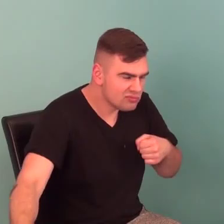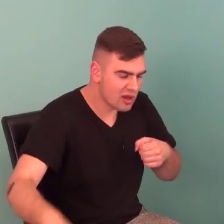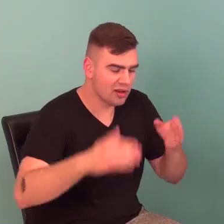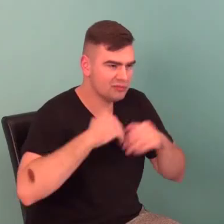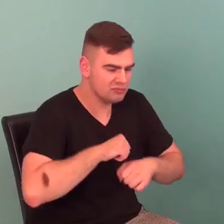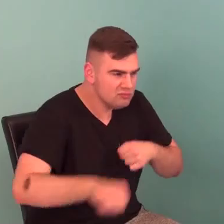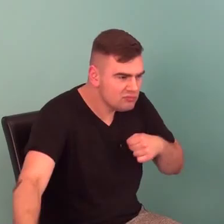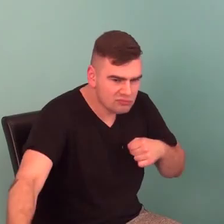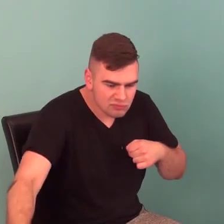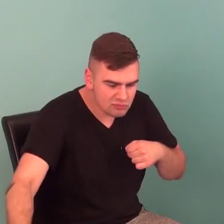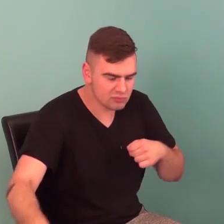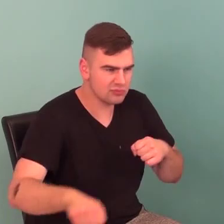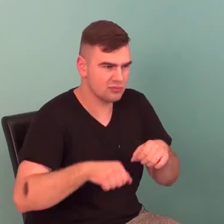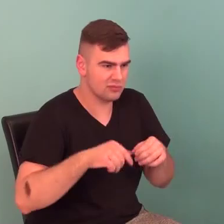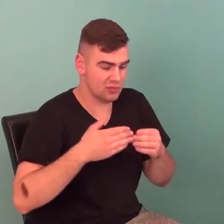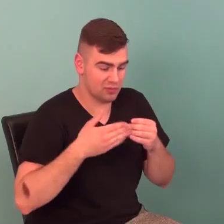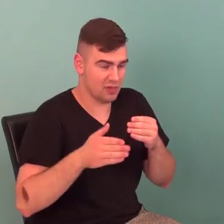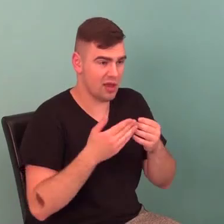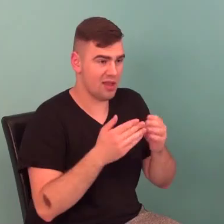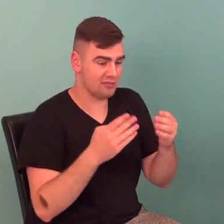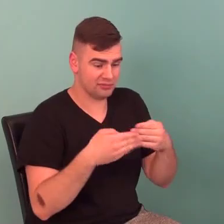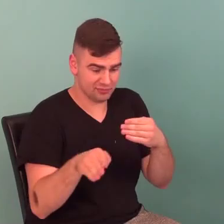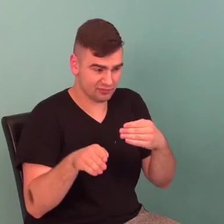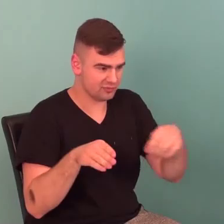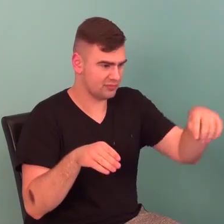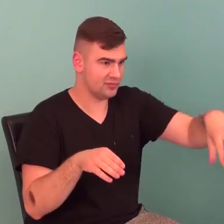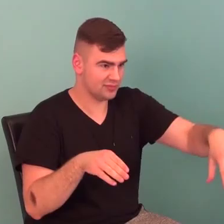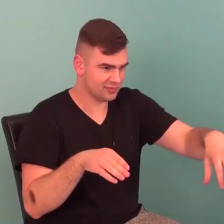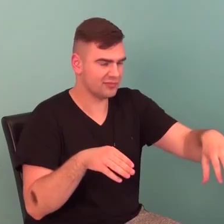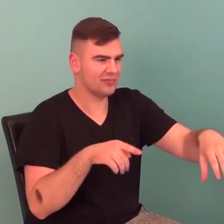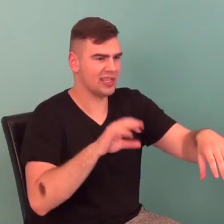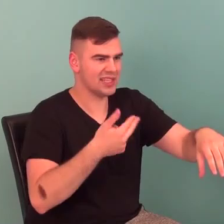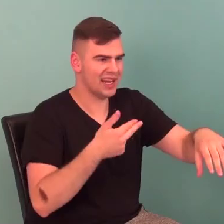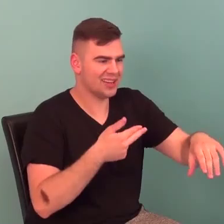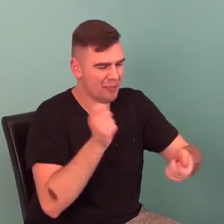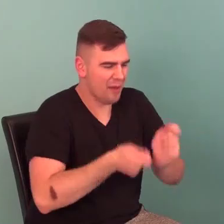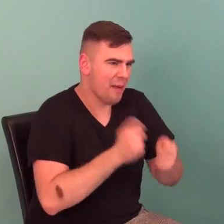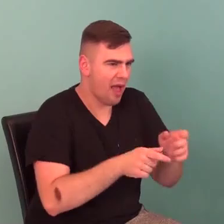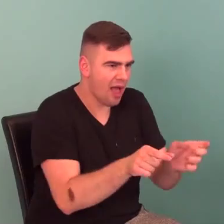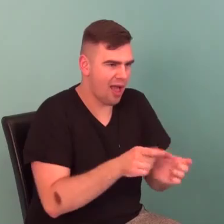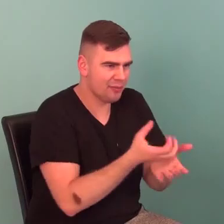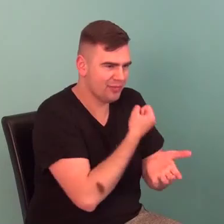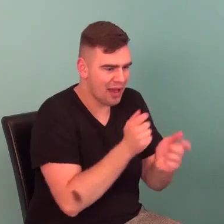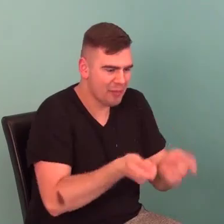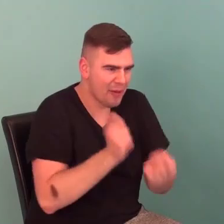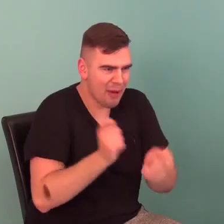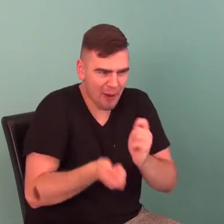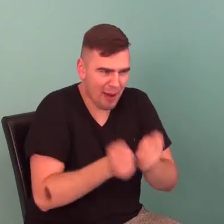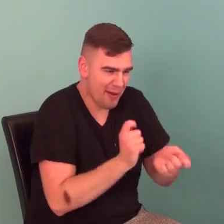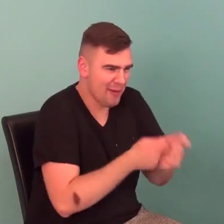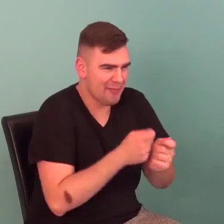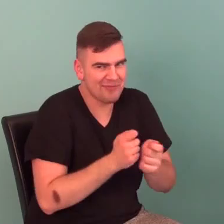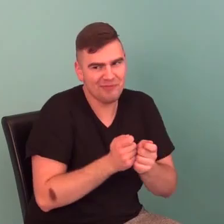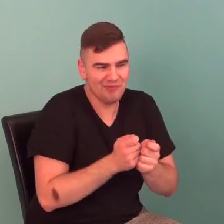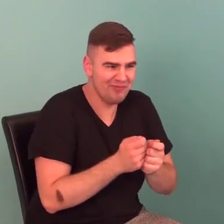Następnie - otwiera drzwi, patrzy, a tam syn na podłodze gra na perkusji, na płocie, który zabrał.